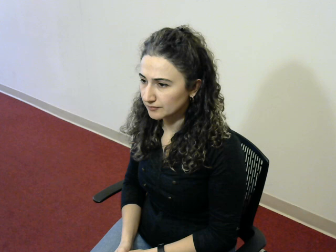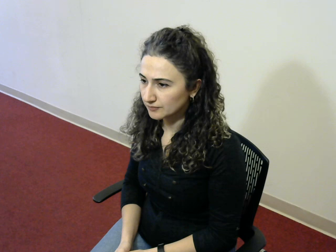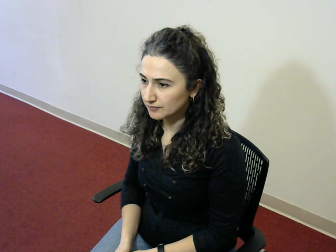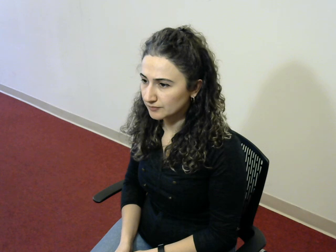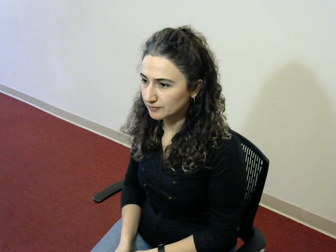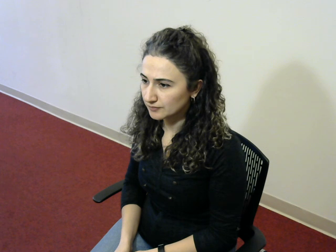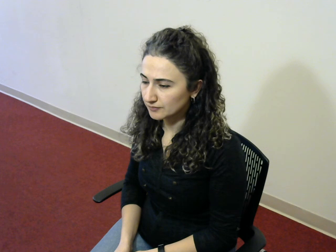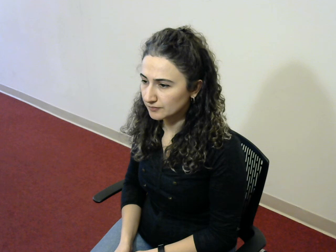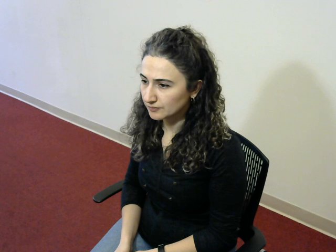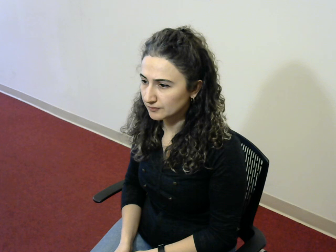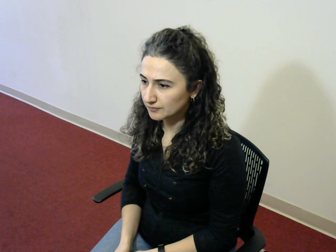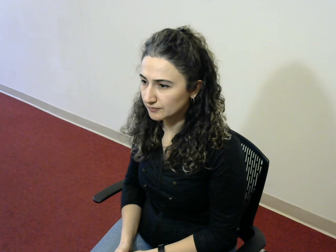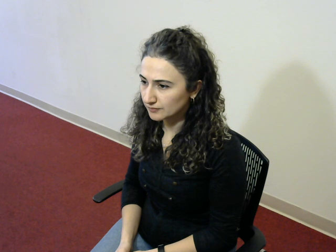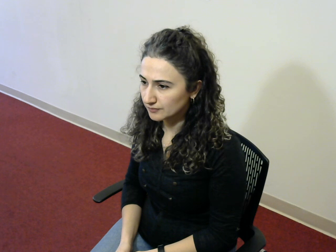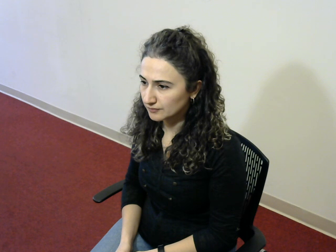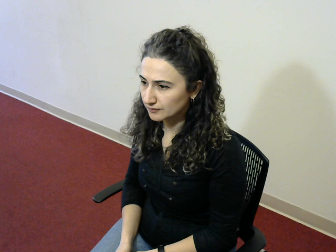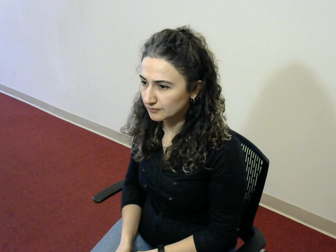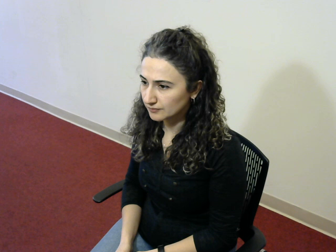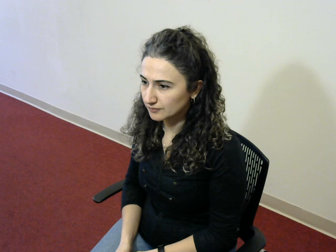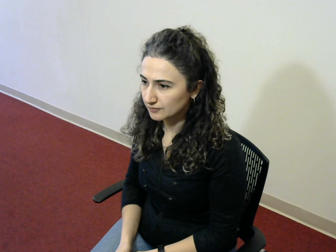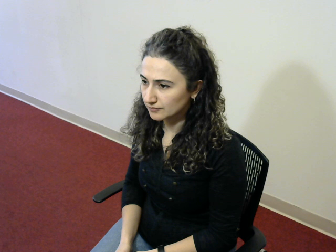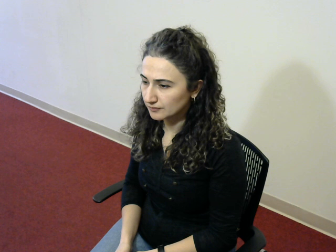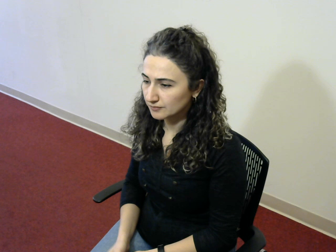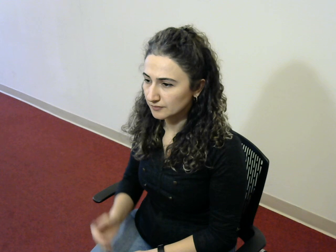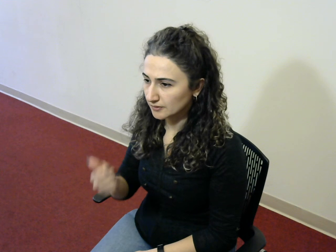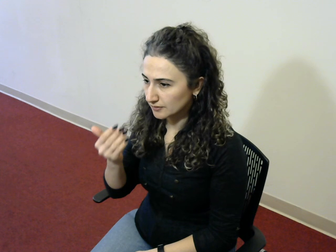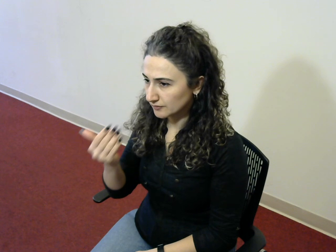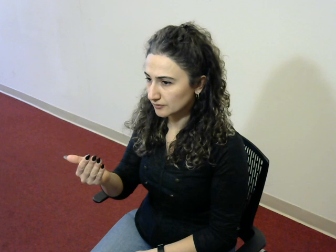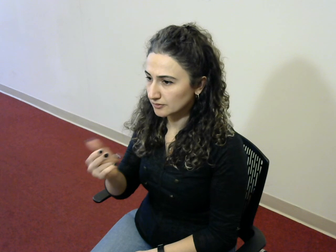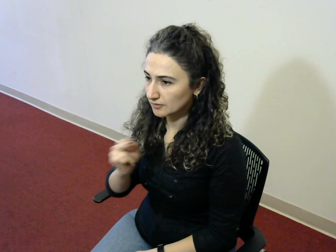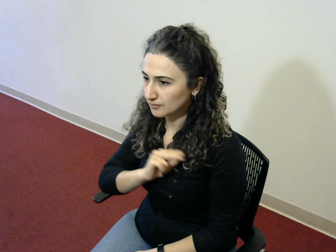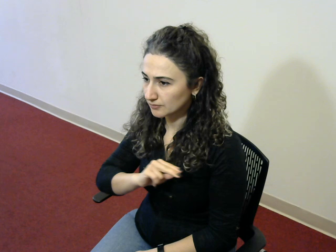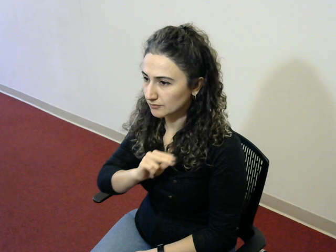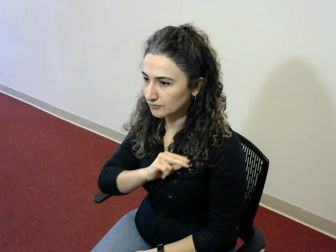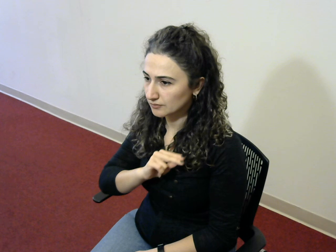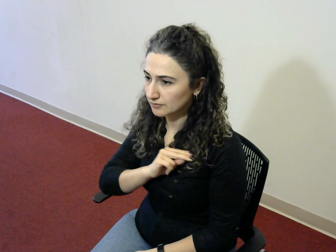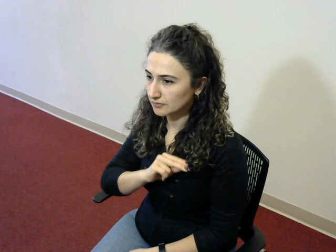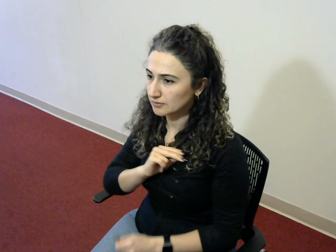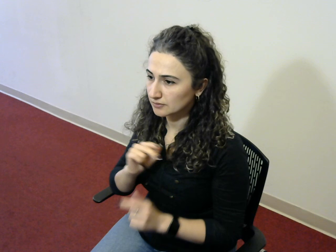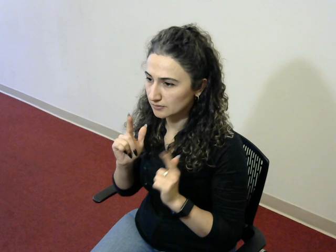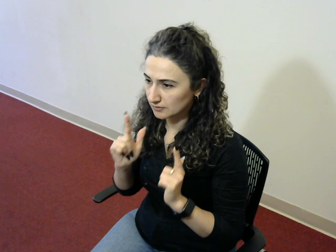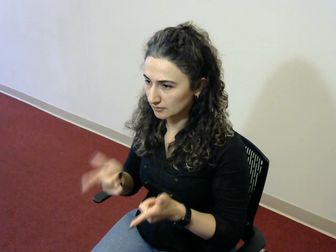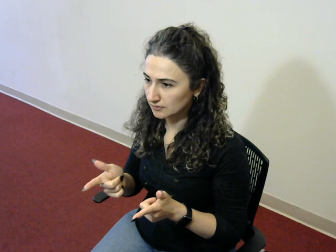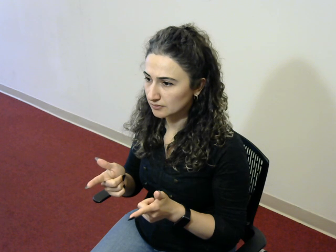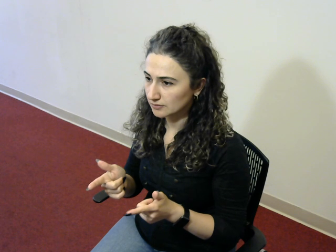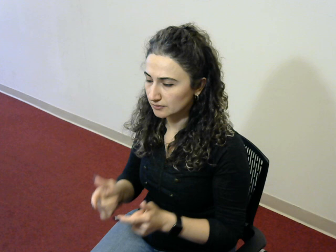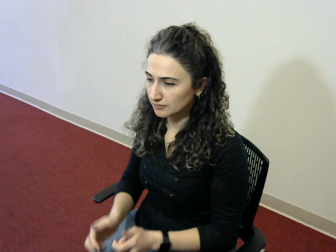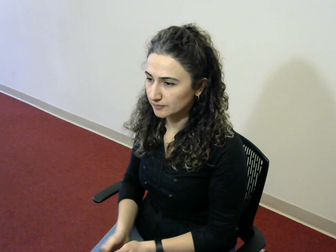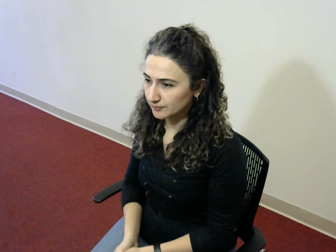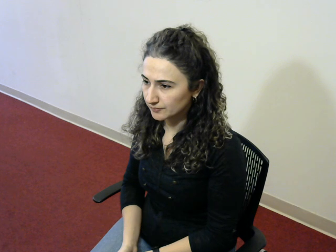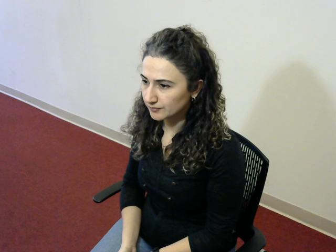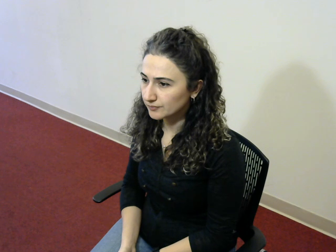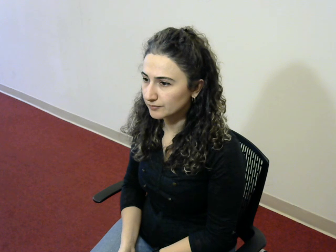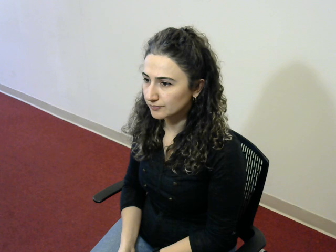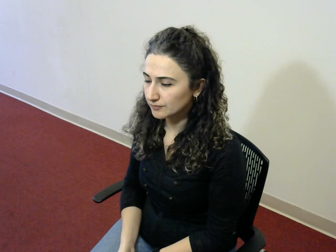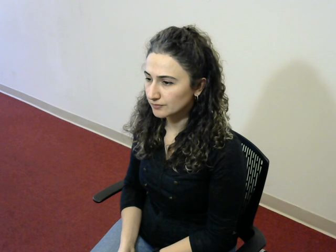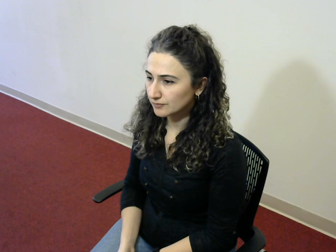Siz işdən razısınız?